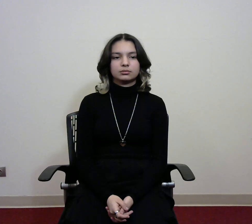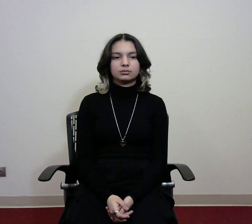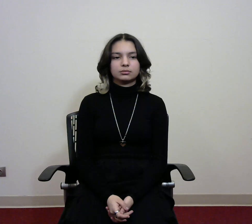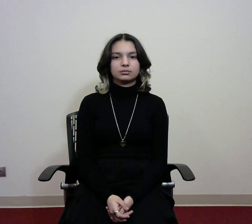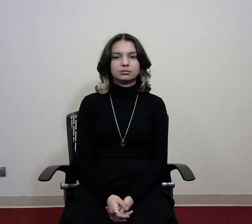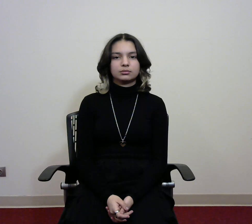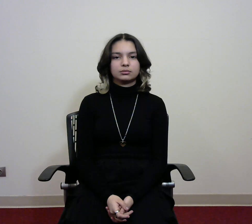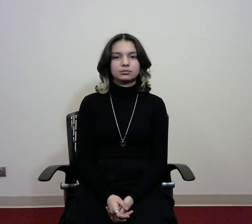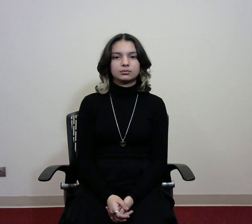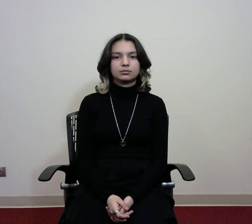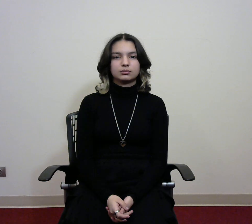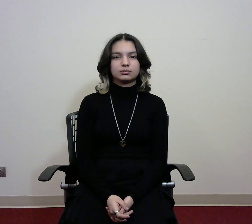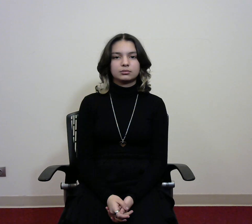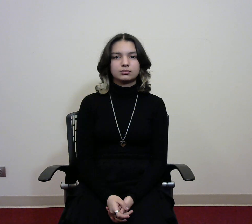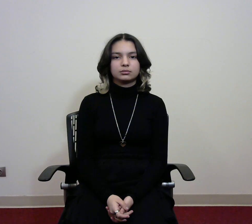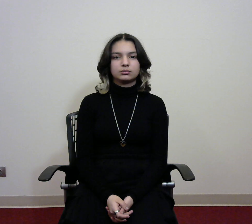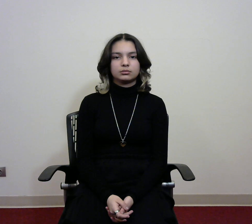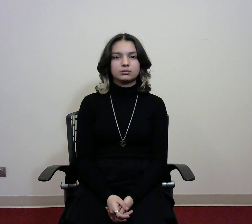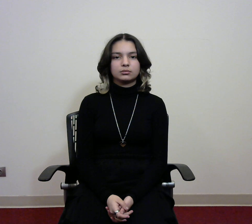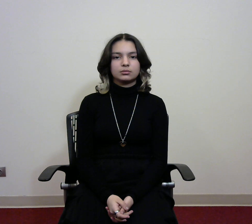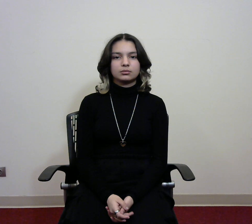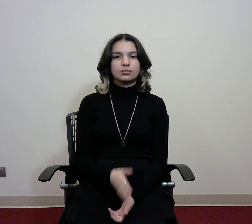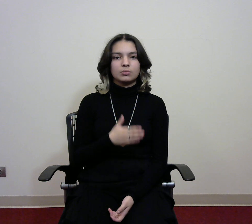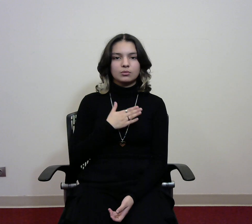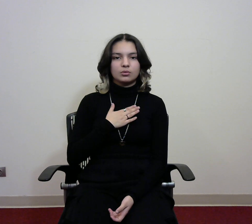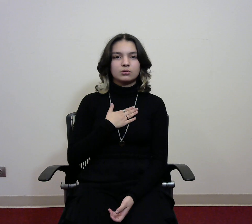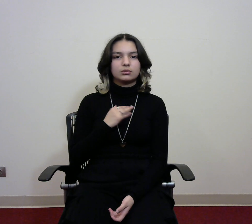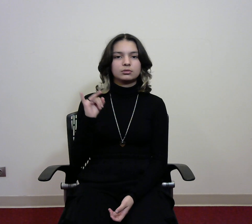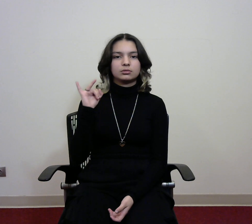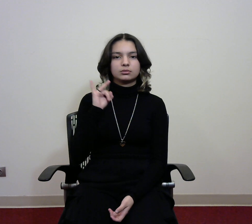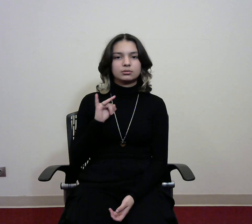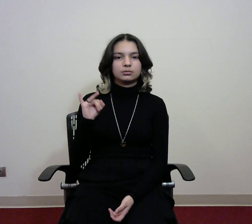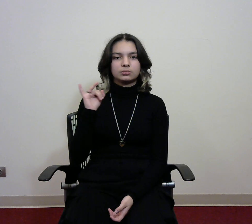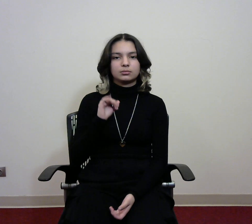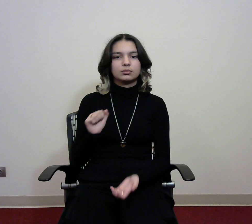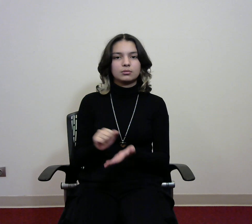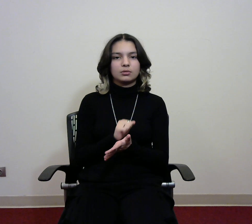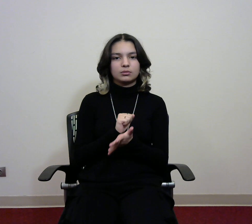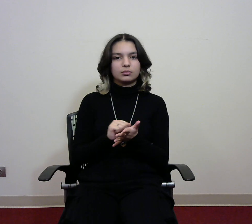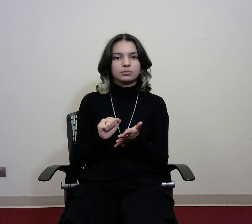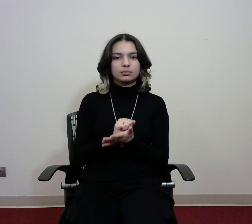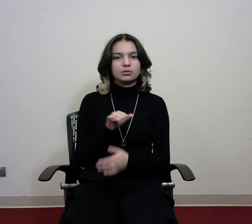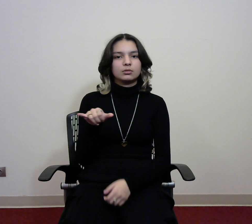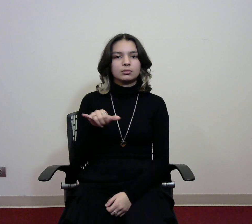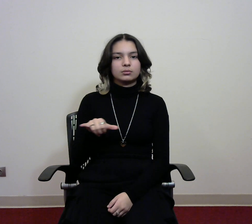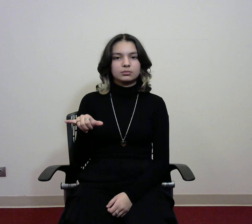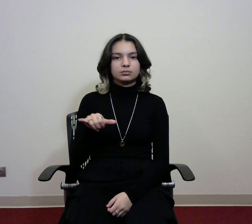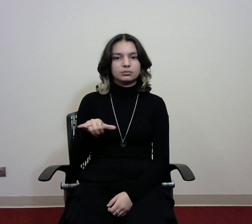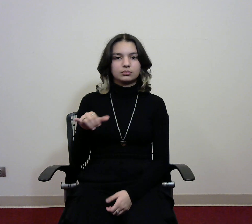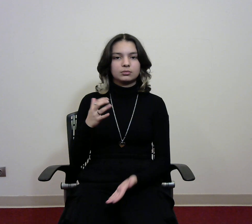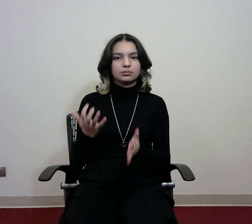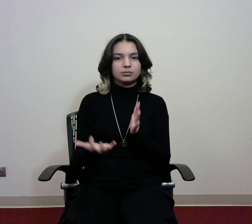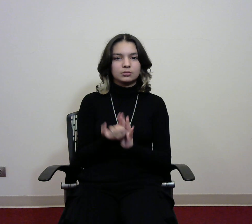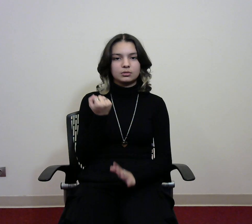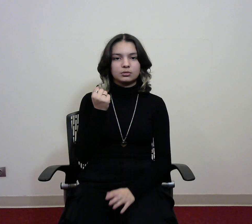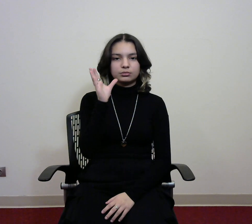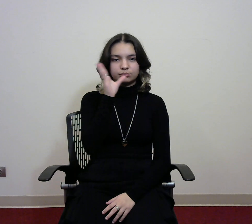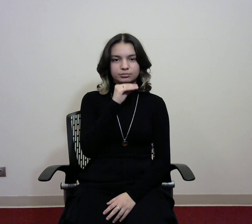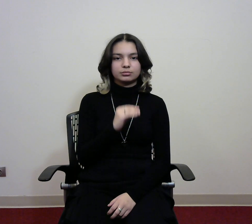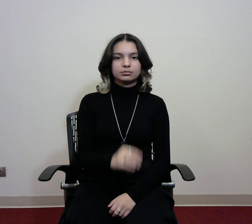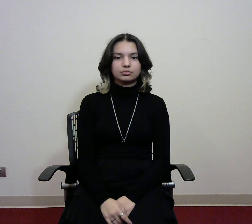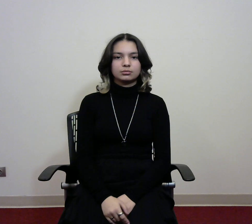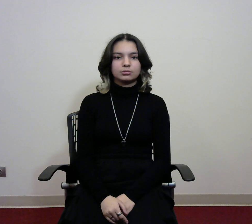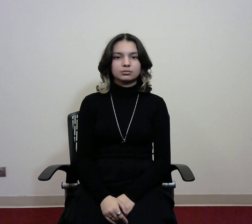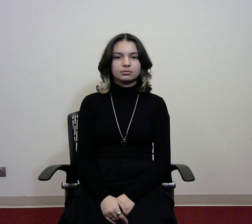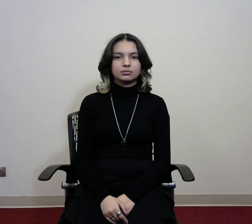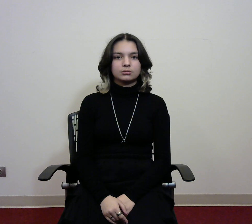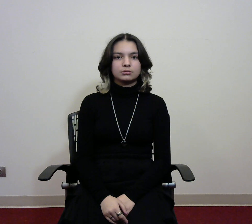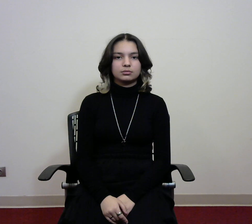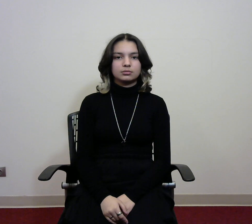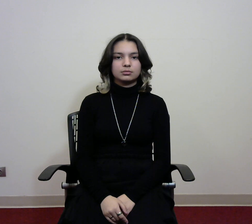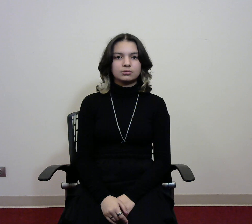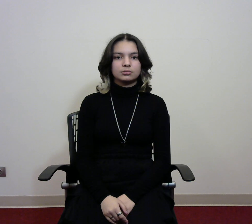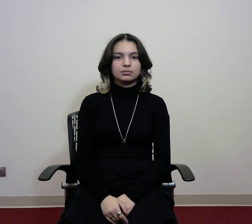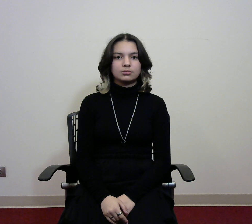Mən tarix sənədləri hardan götürə bilərəm?